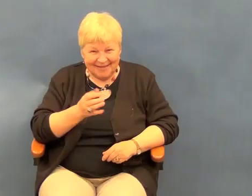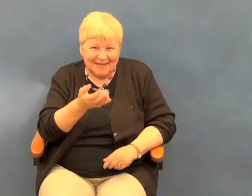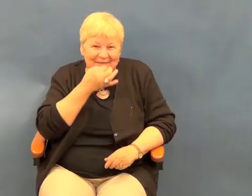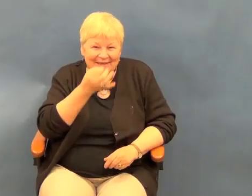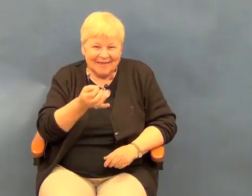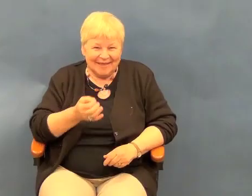Pytam?